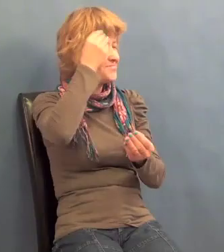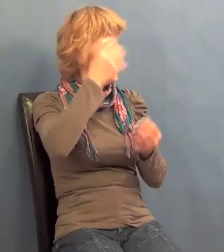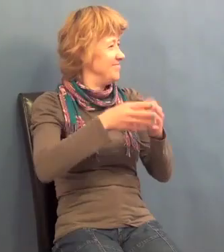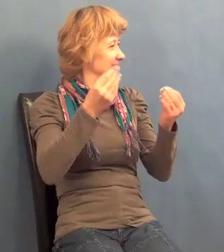Zniknął.